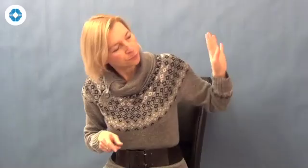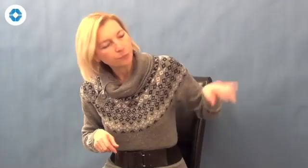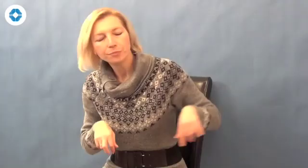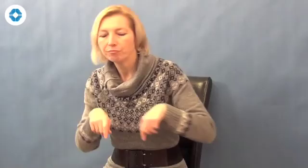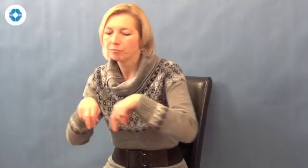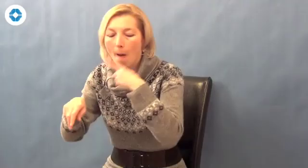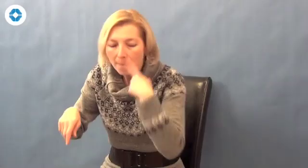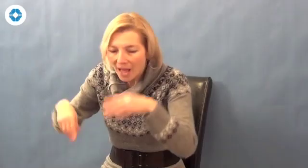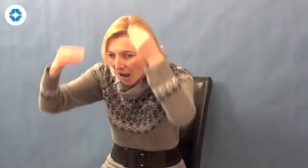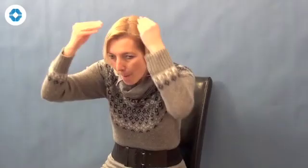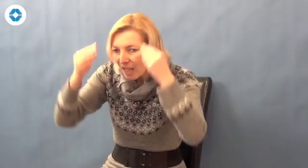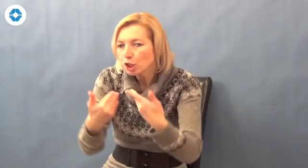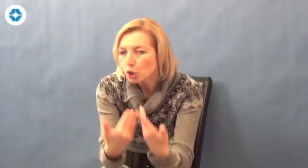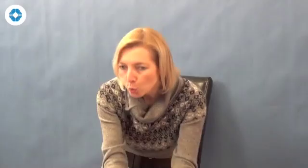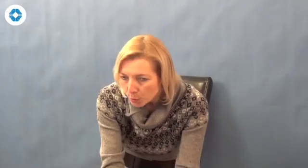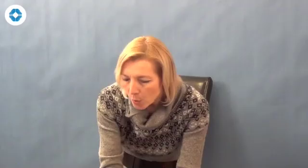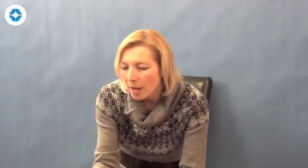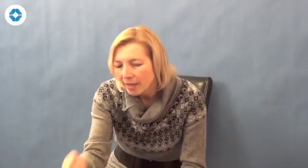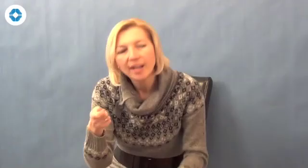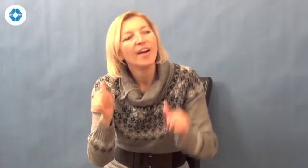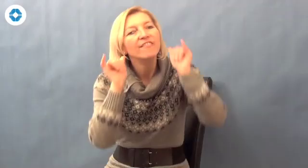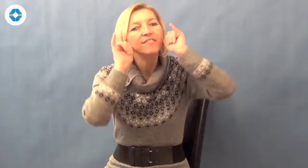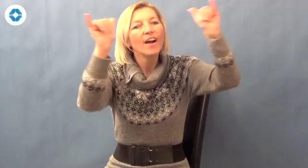Zauważają zgubiony kapelusz i podnoszą go, następnie krzyczą do tego chłopca.